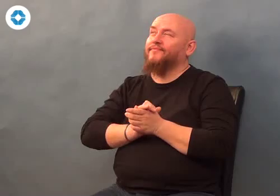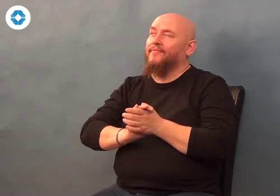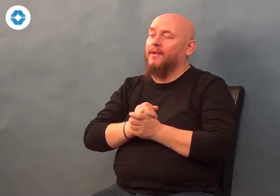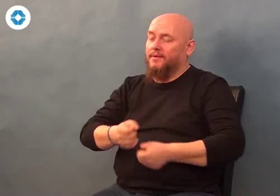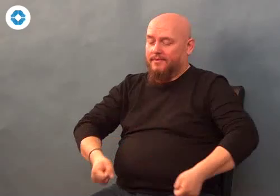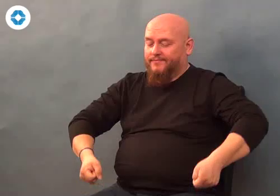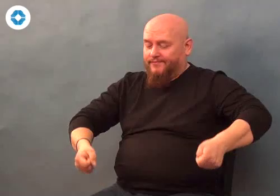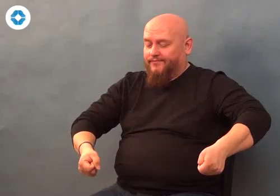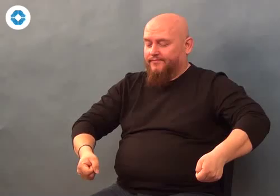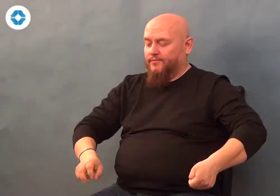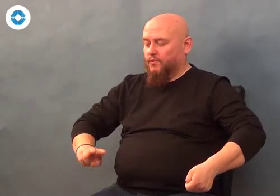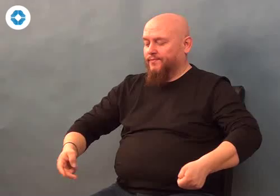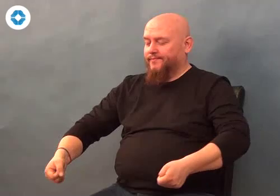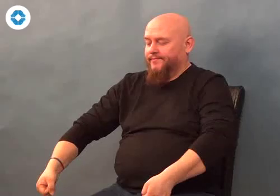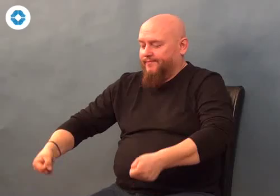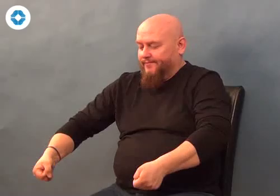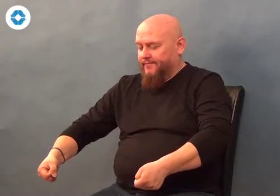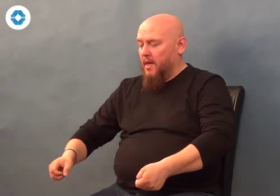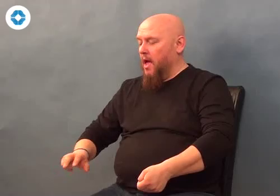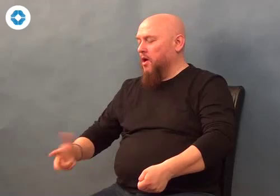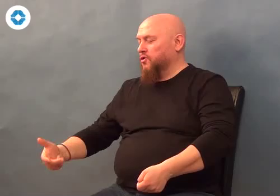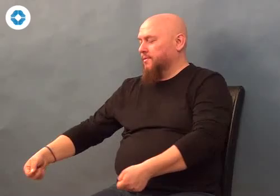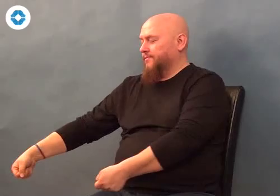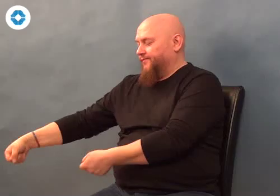Stawia na ziemi kosz, potem drugi i trzeci.